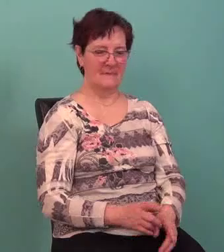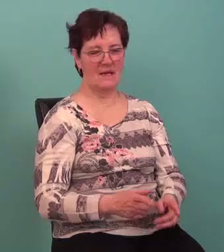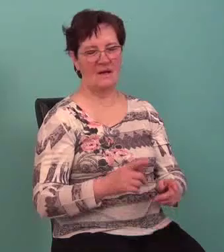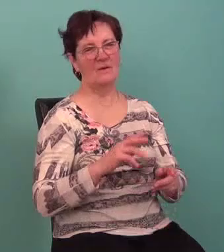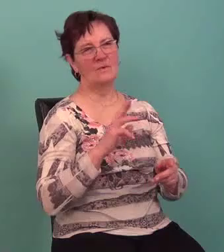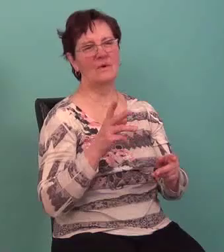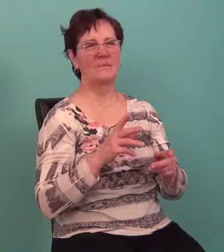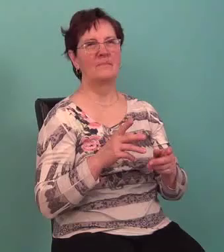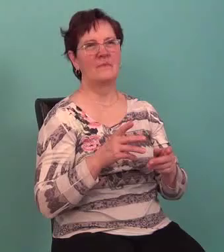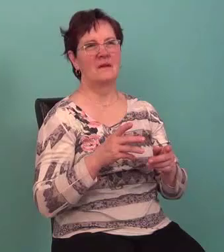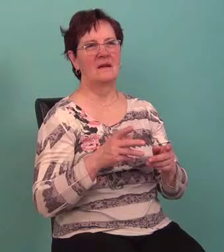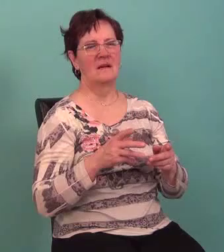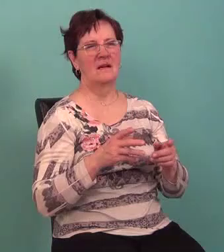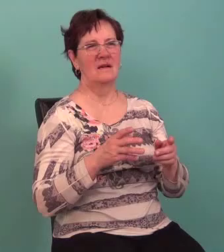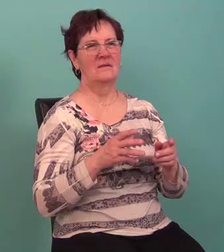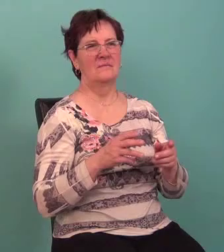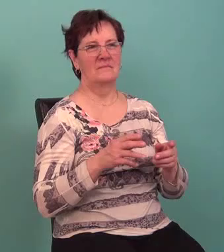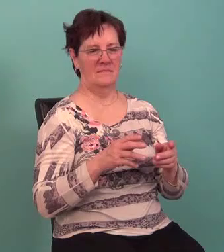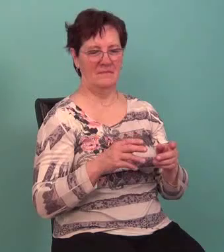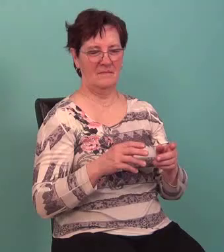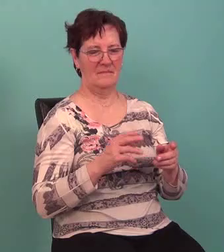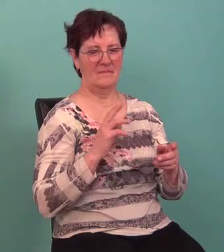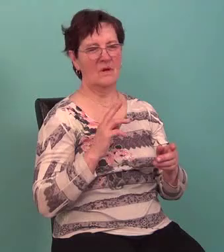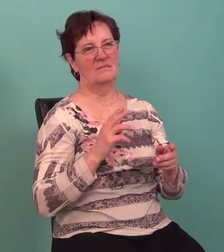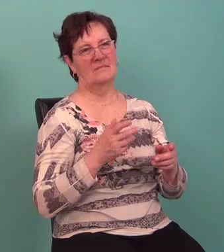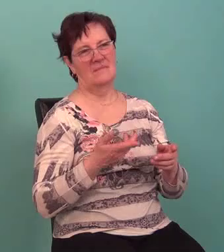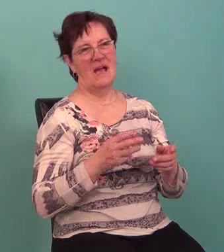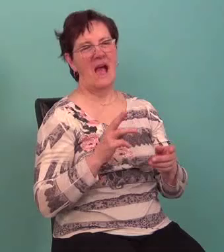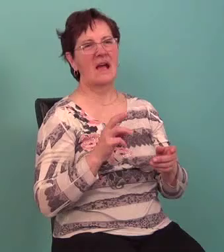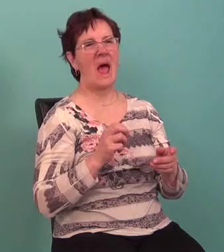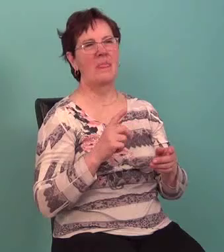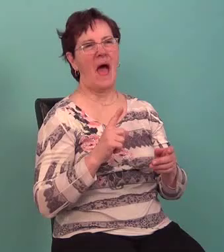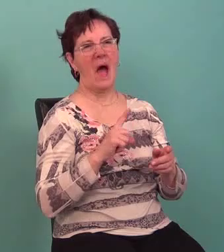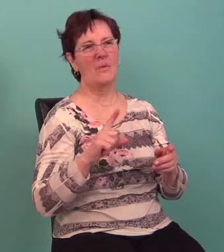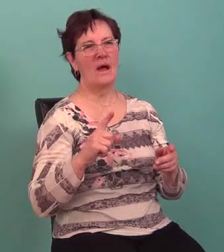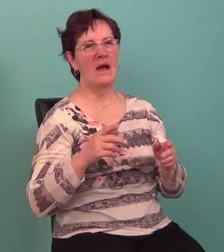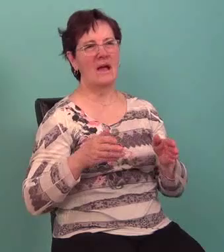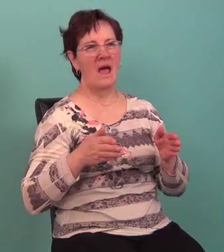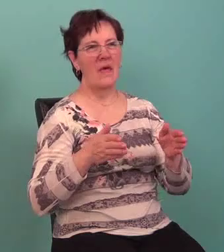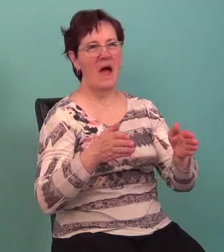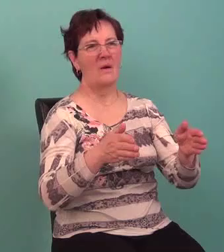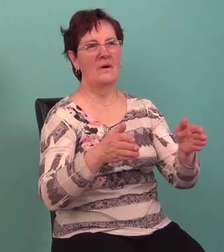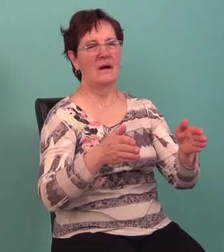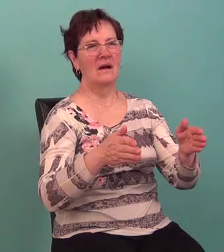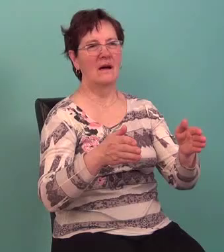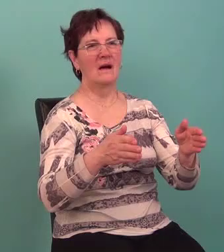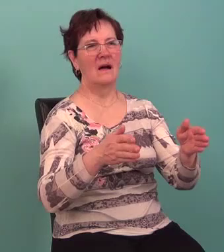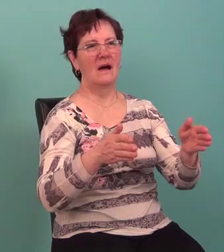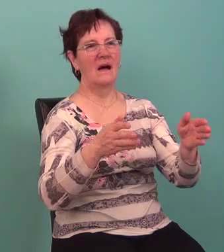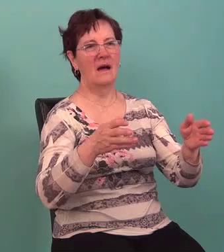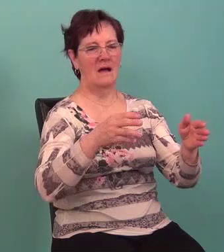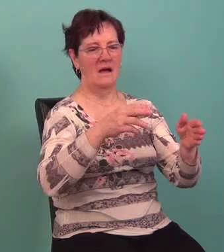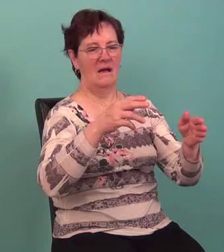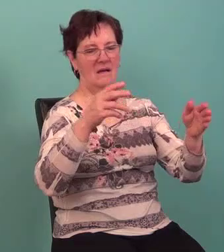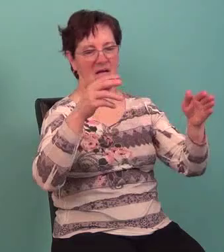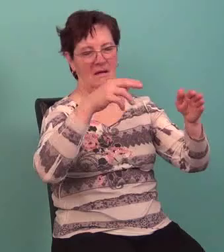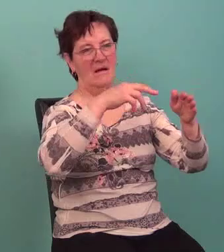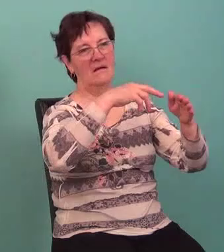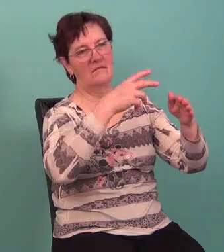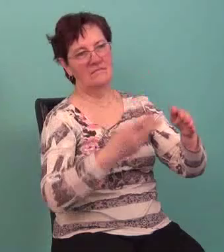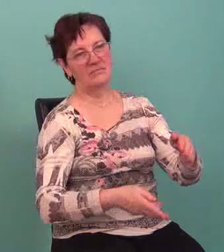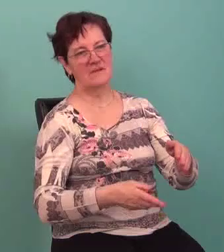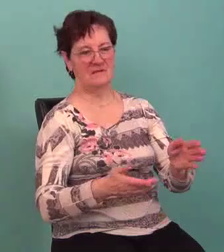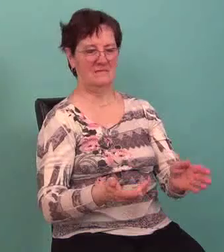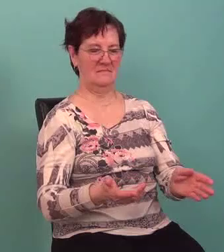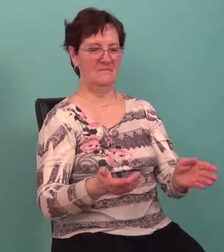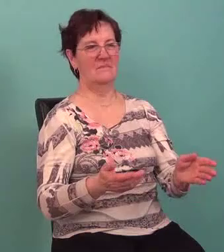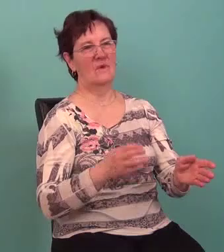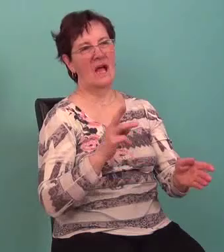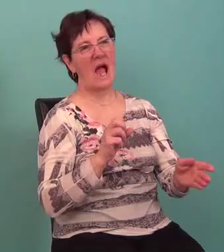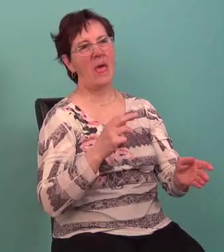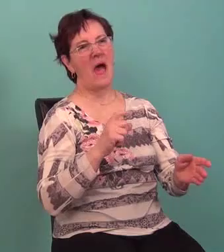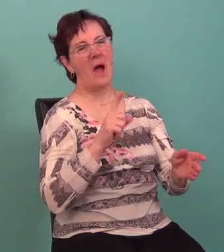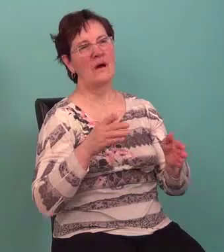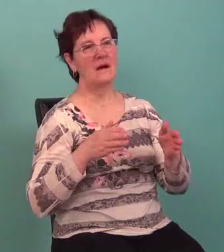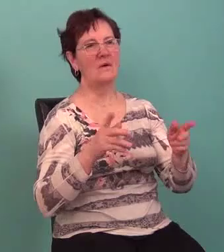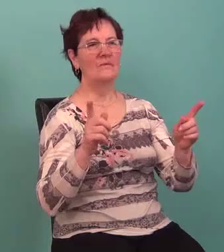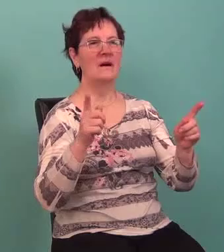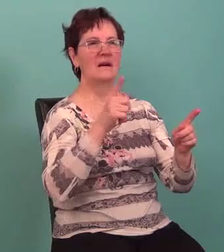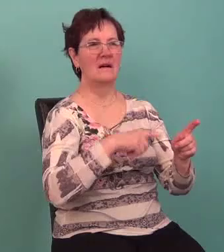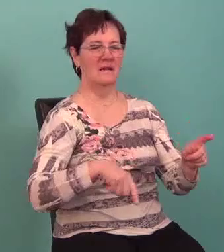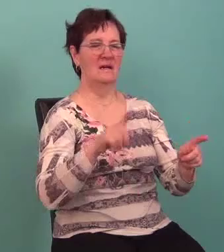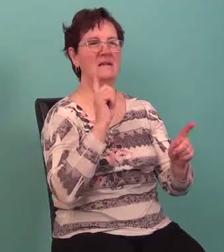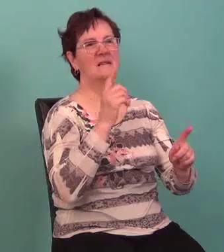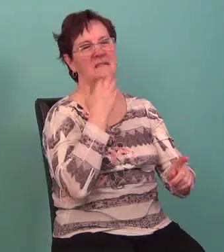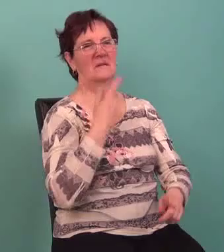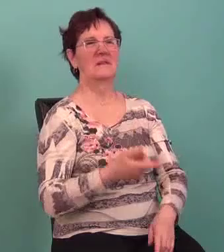Drugi obrazek pokazuje okrągły znak i ten znak mówi, żeby uważać na kanał, żeby w ten kanał nie wpaść.